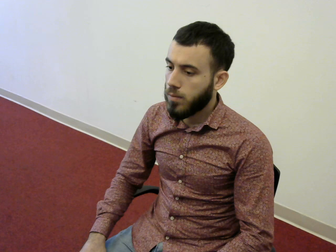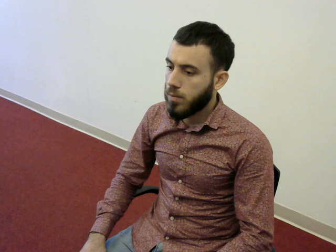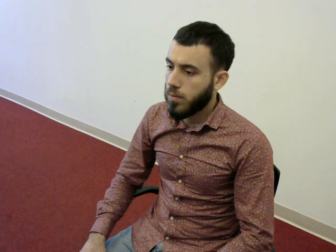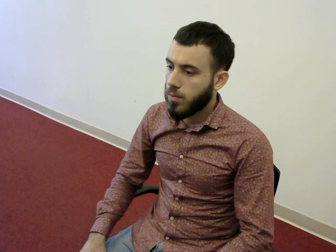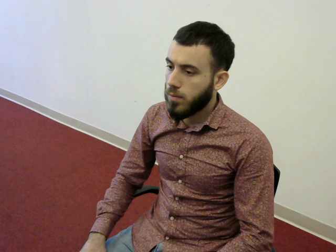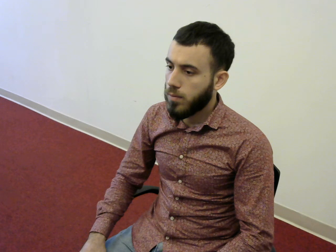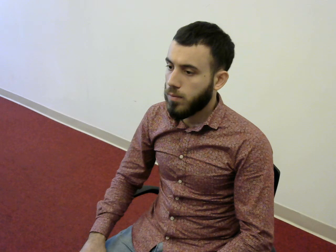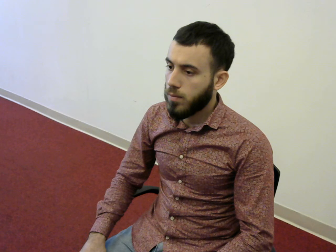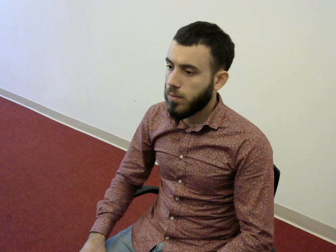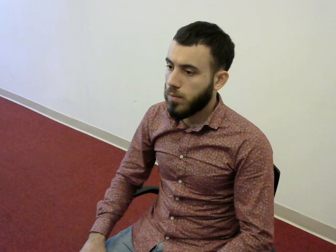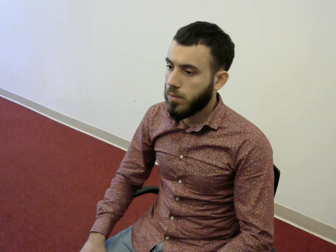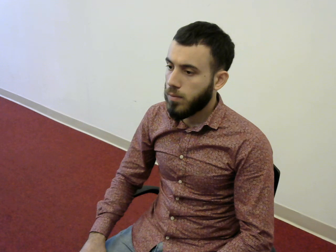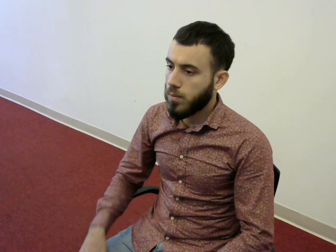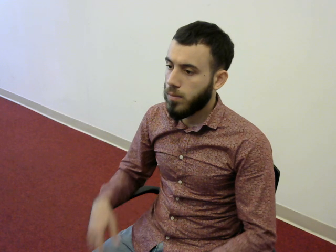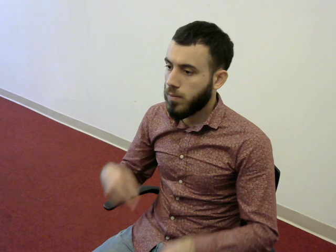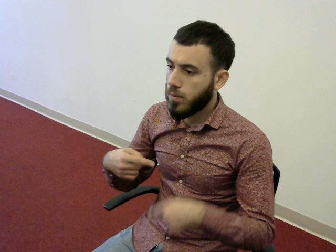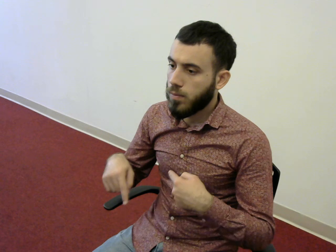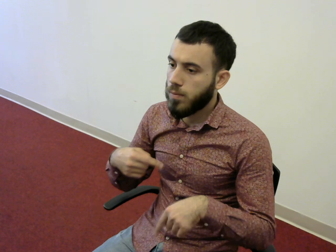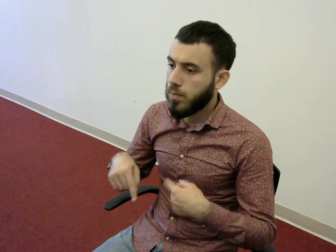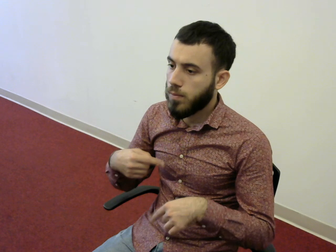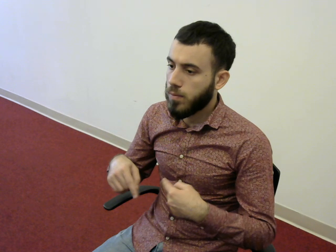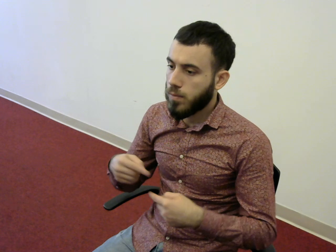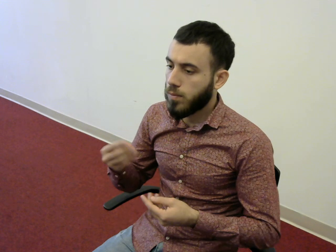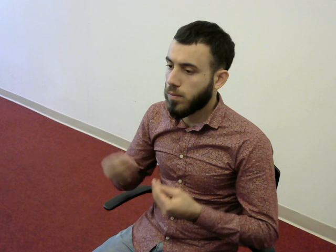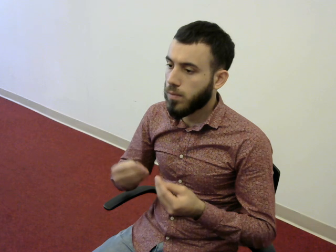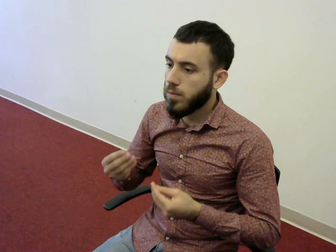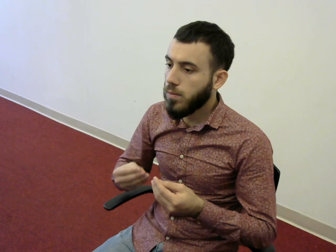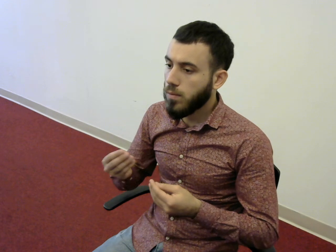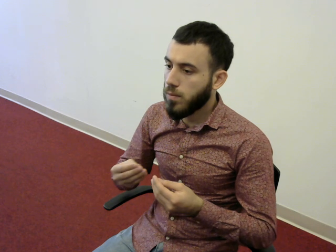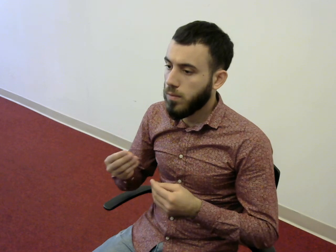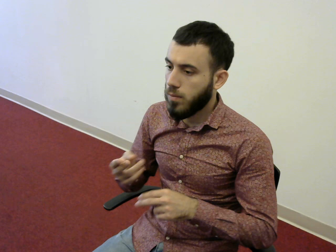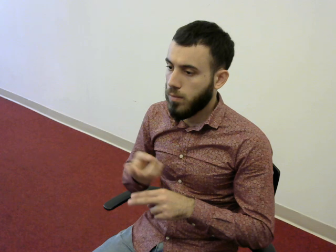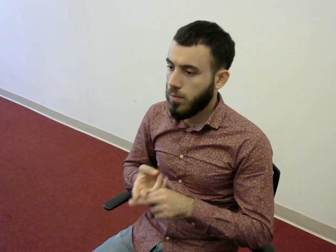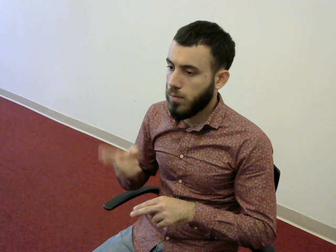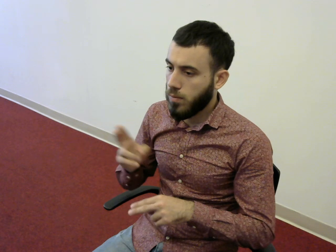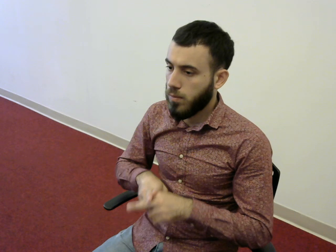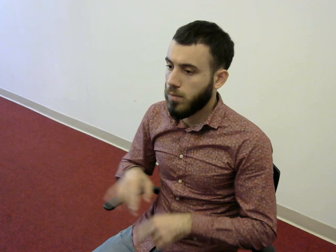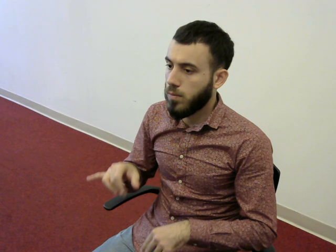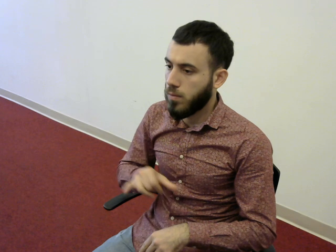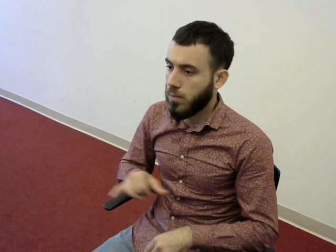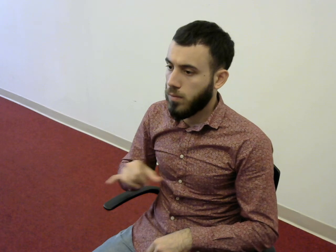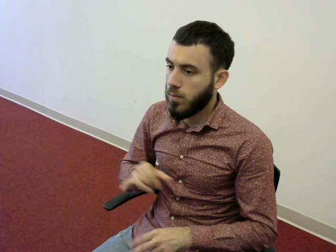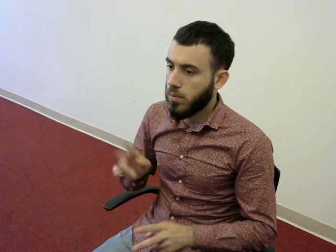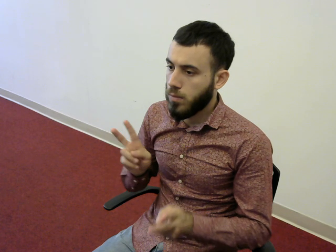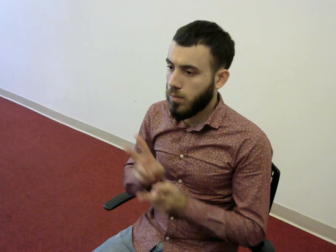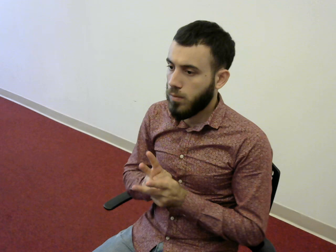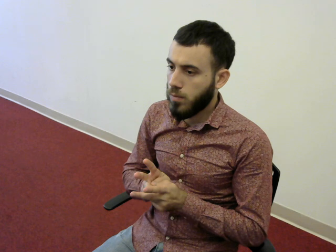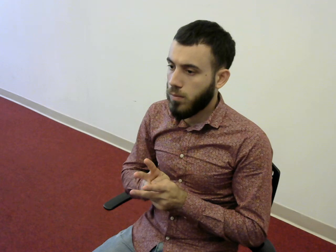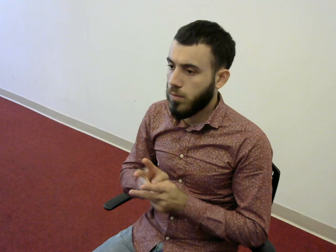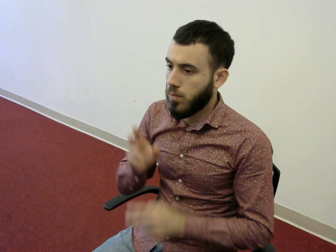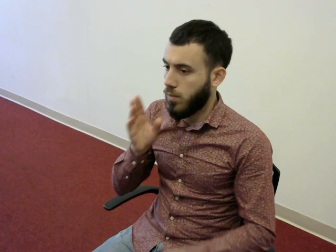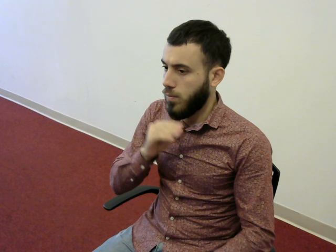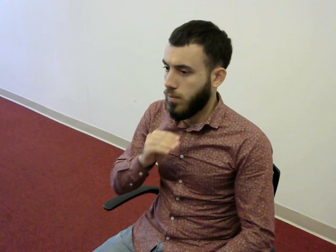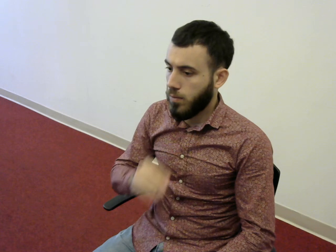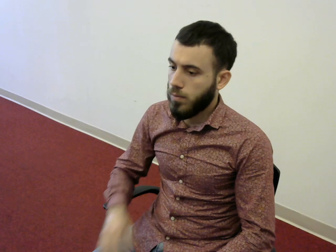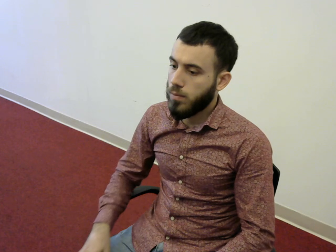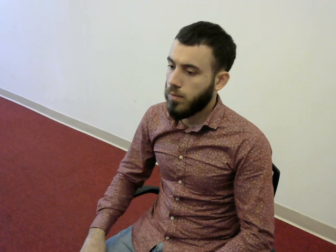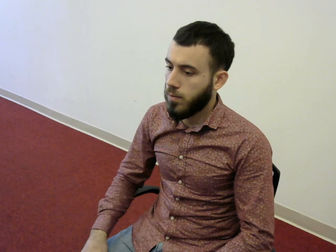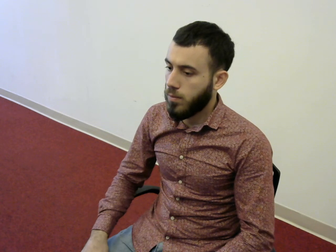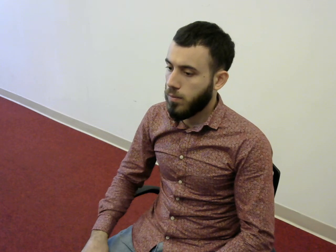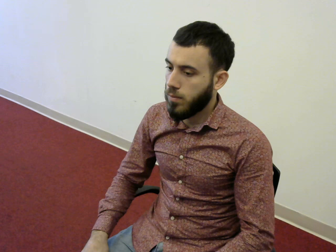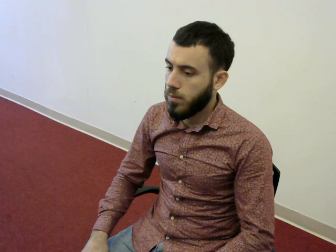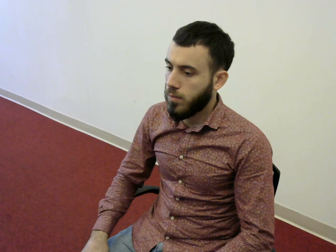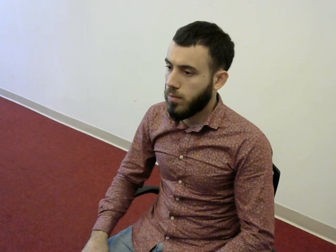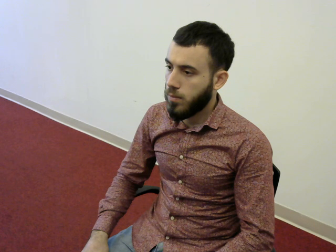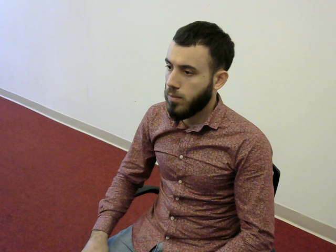Futbol oynamaq üçün harda görüşə bilərik?